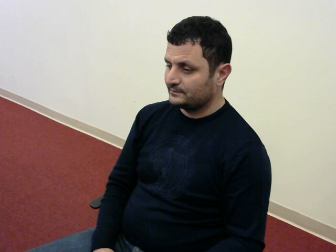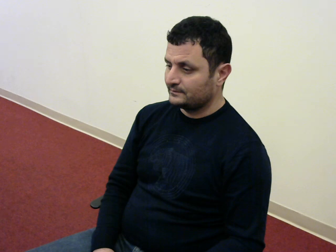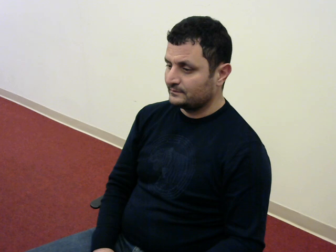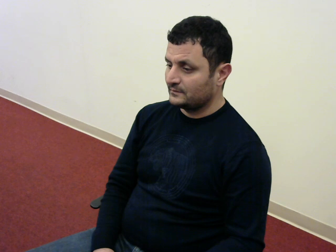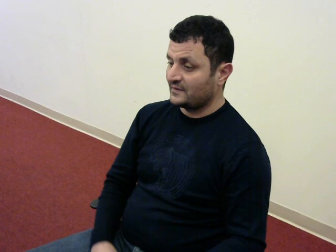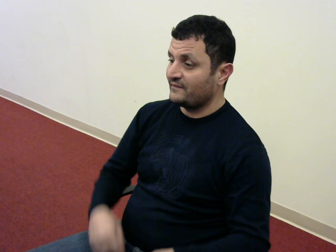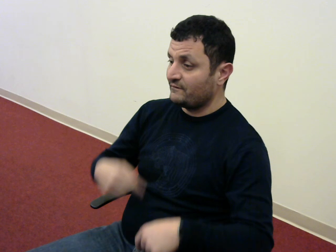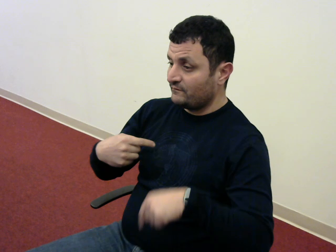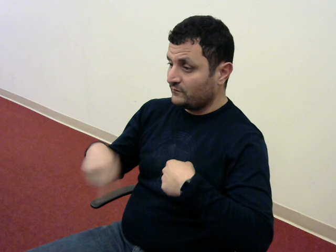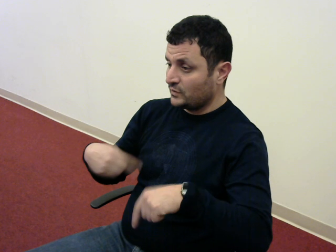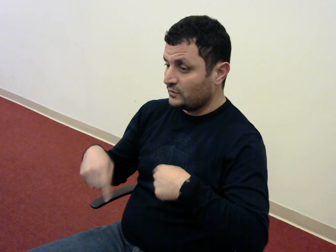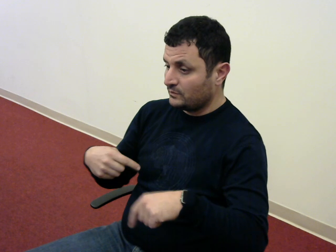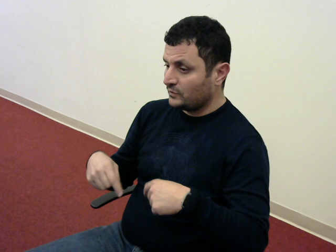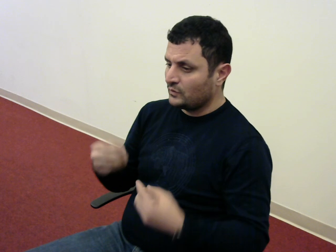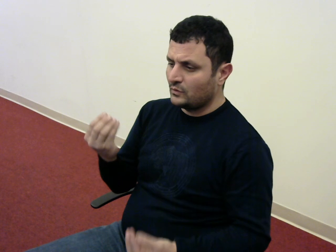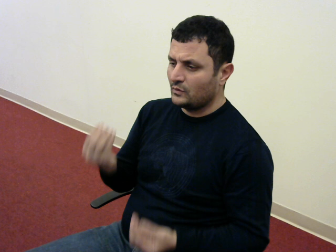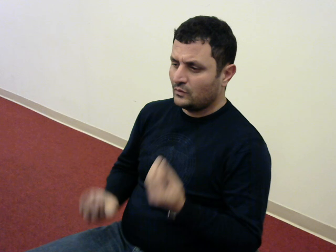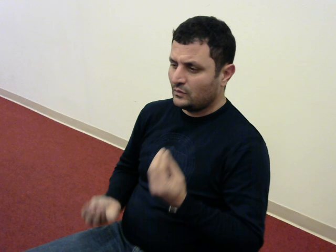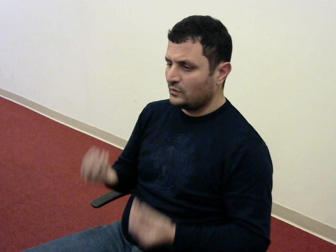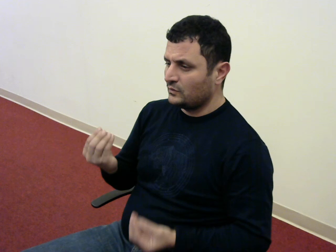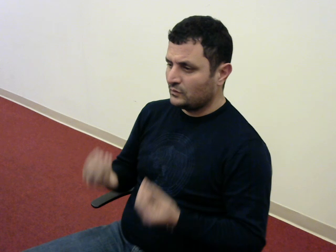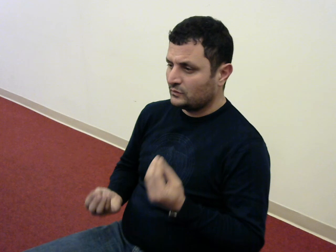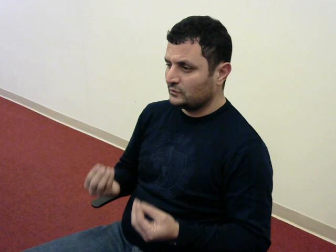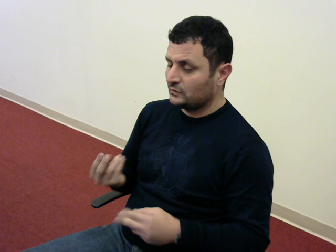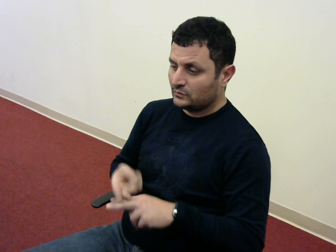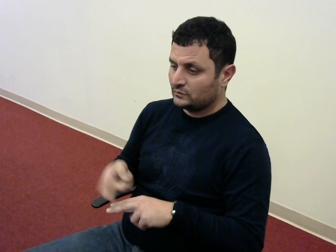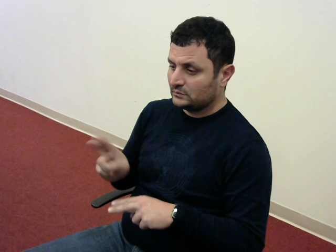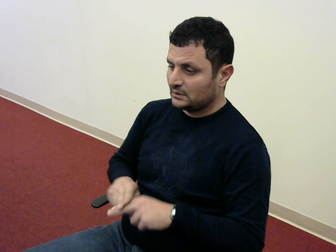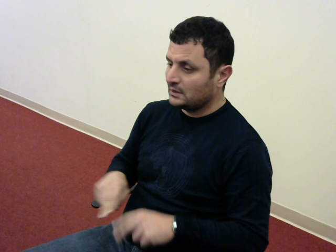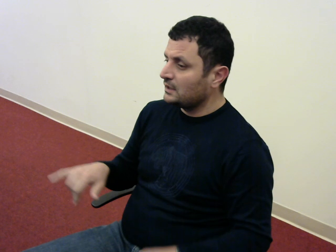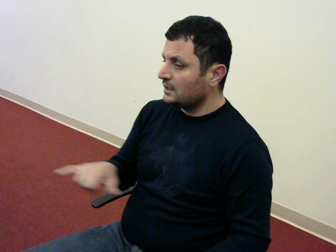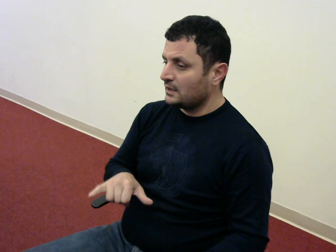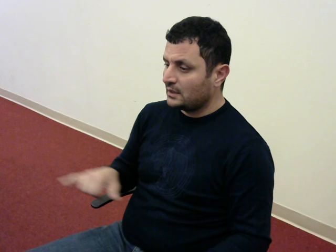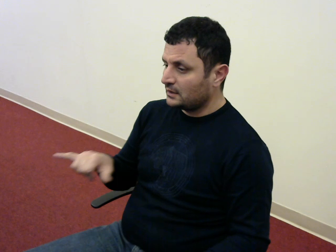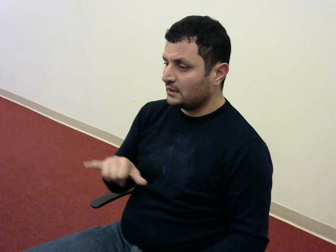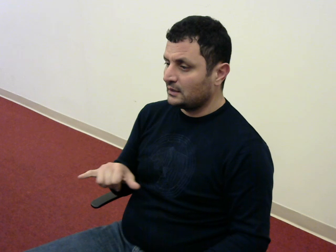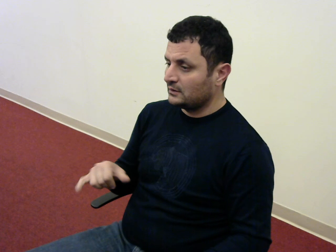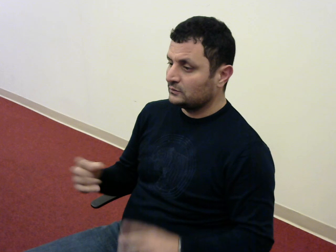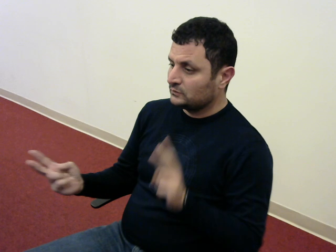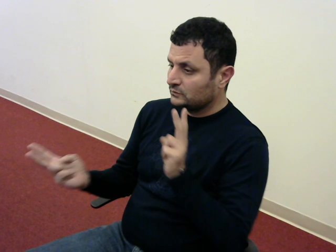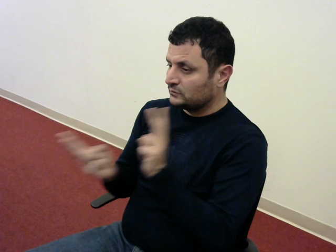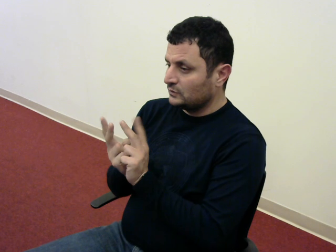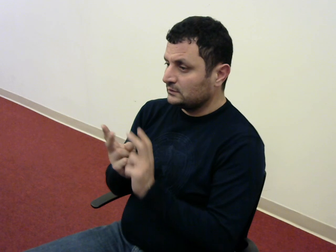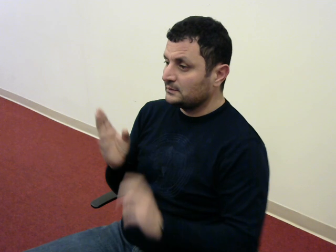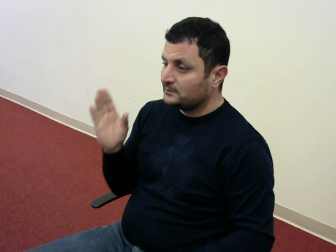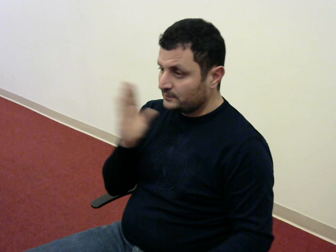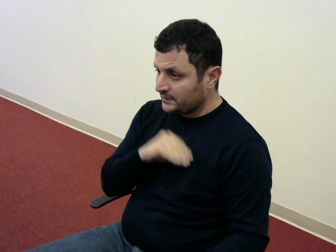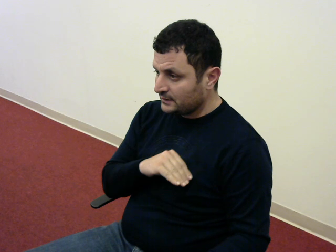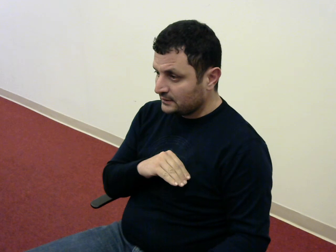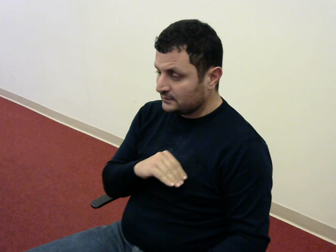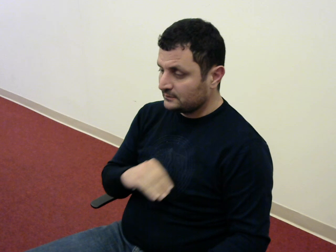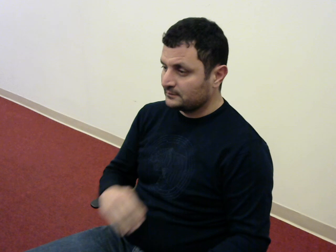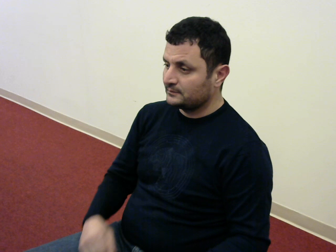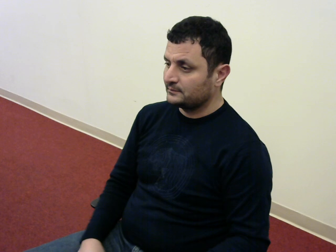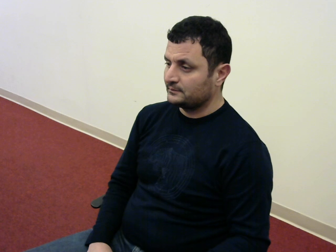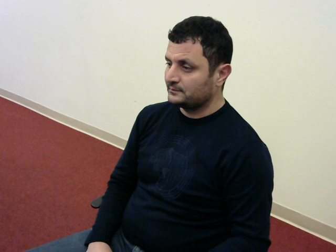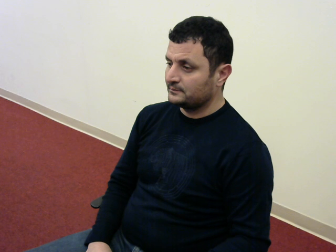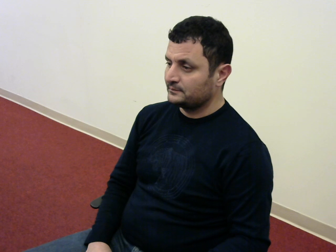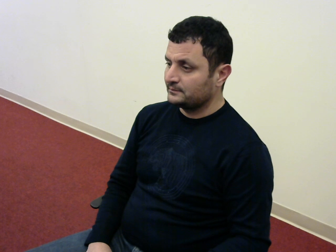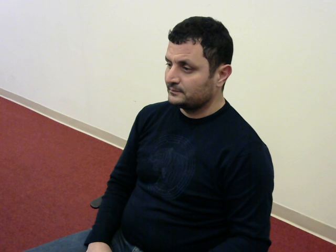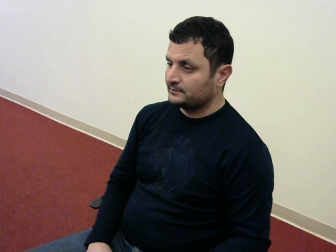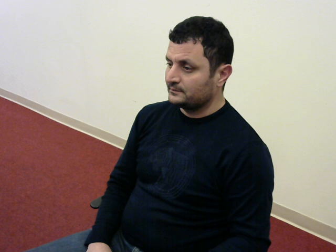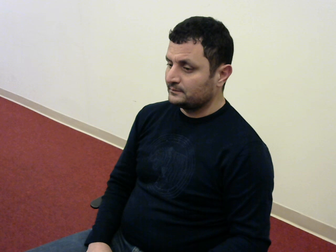Futbol oynamaq üçün harda görüşə bilərik?